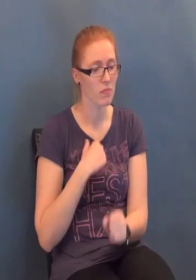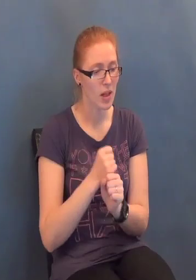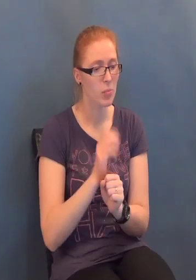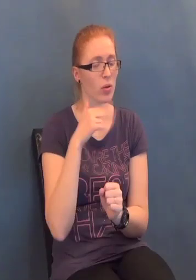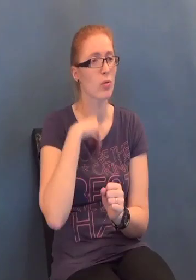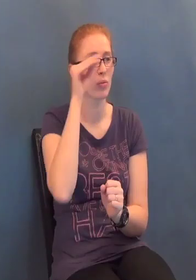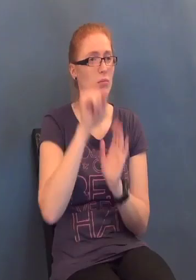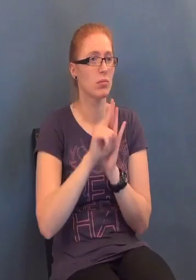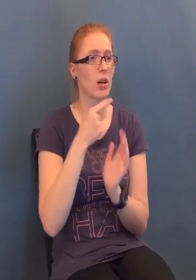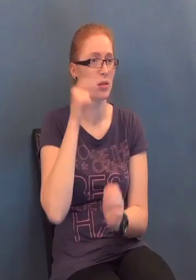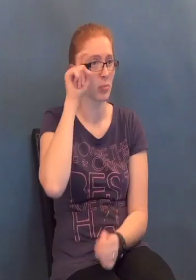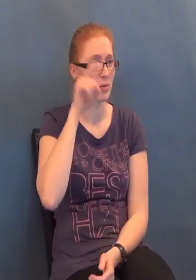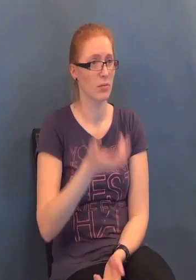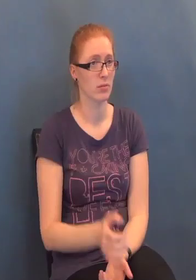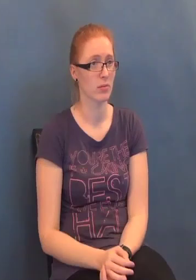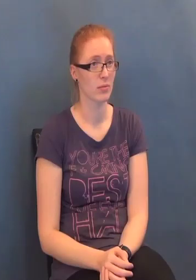Pracuję, a potem na naukę języka niemieckiego.